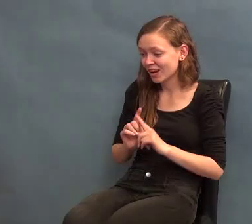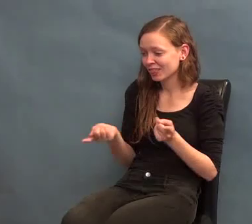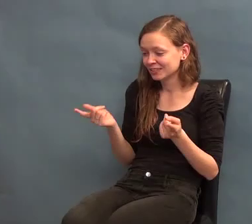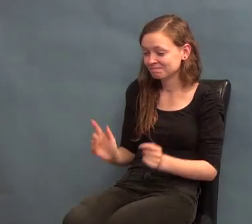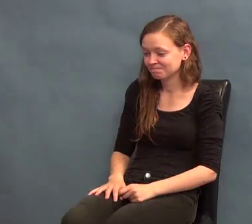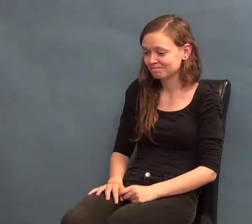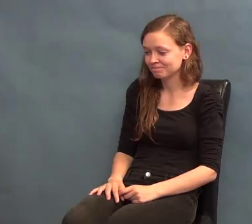Nie wolno.